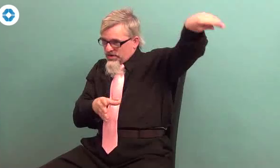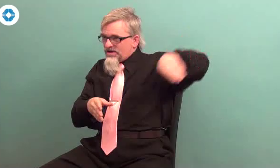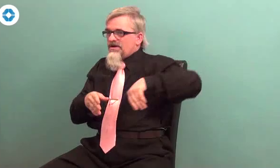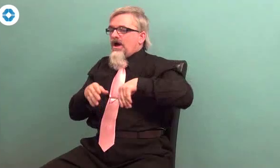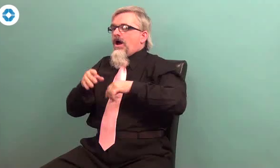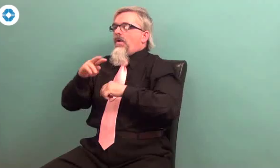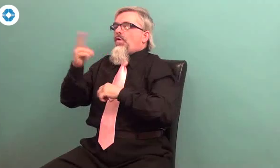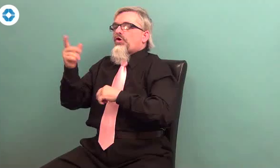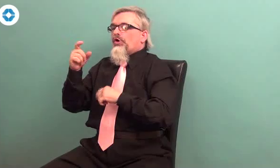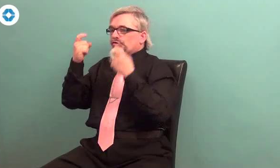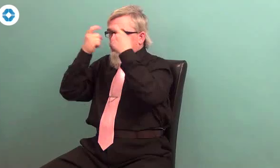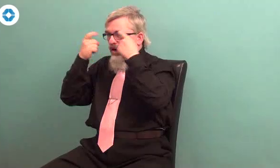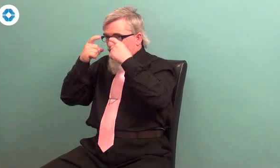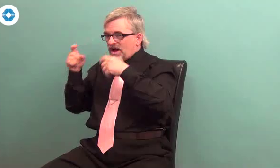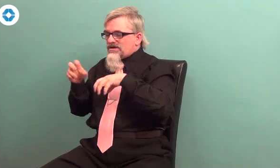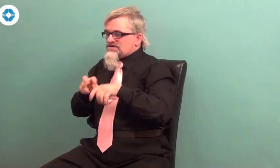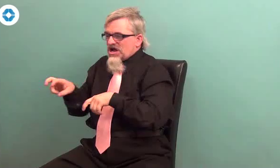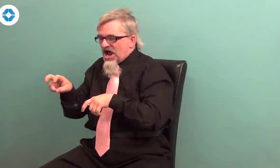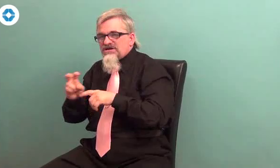Z drugiej strony sowa także odlatuje.